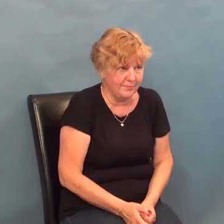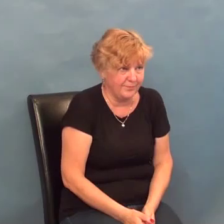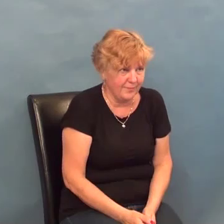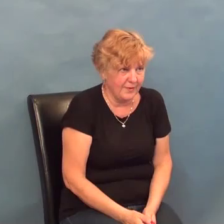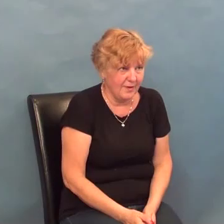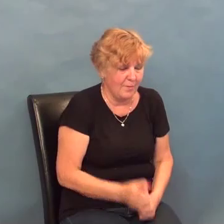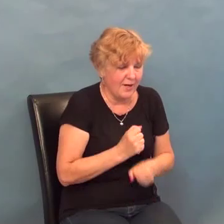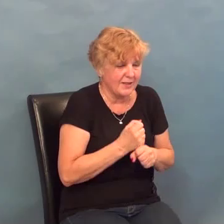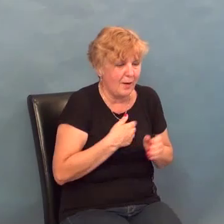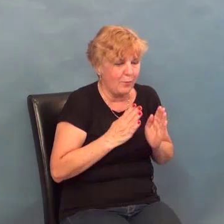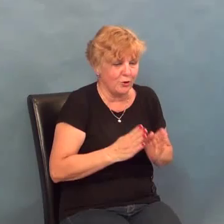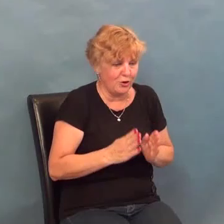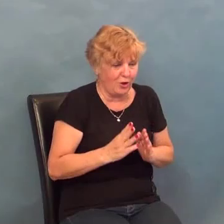Sprzątanie w domu.